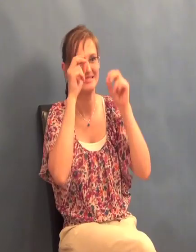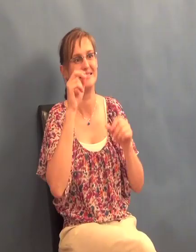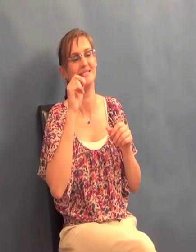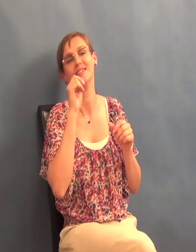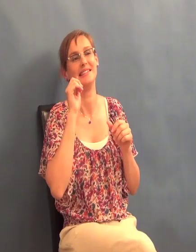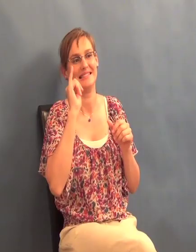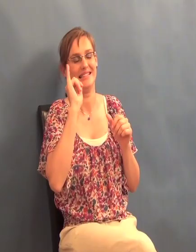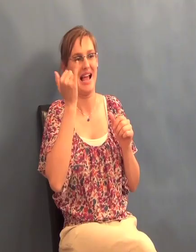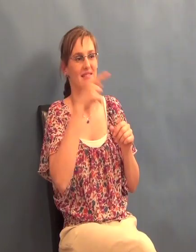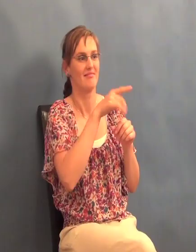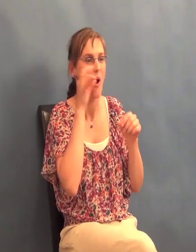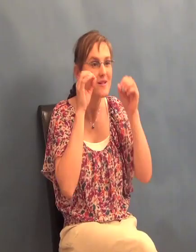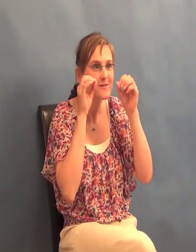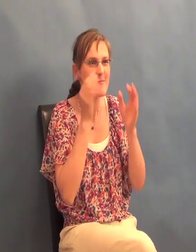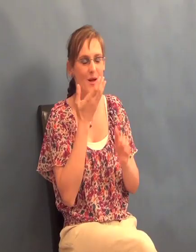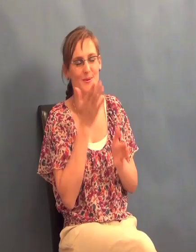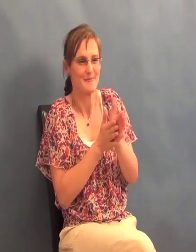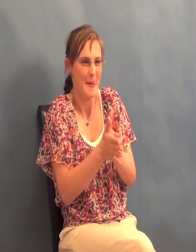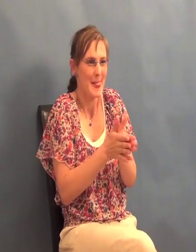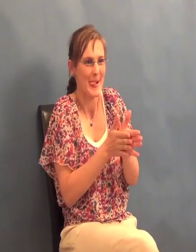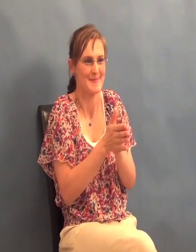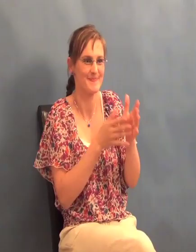Co teraz zrobić? Kot patrzy przez lornetkę i zaciera ręce.